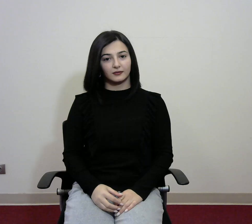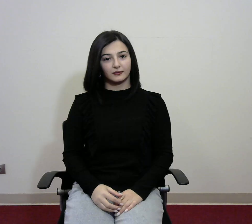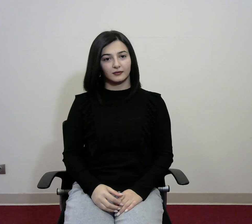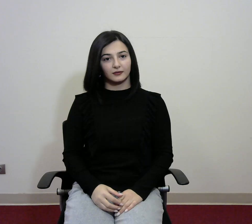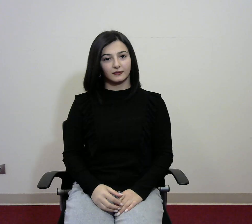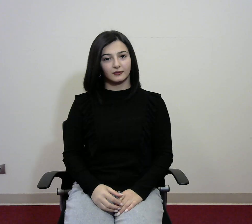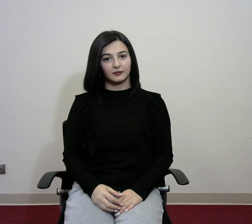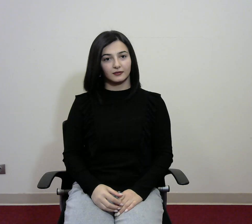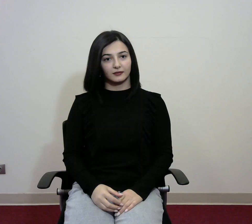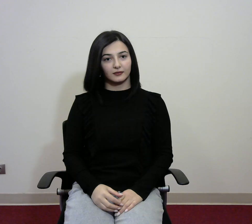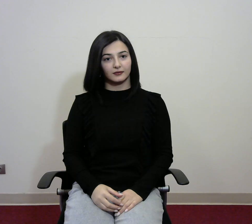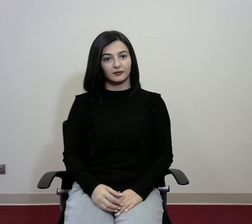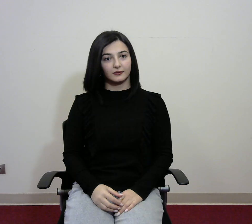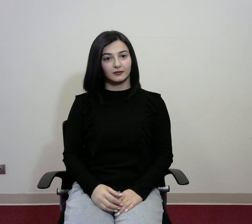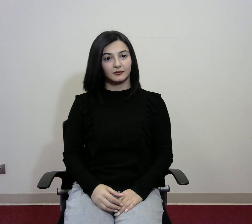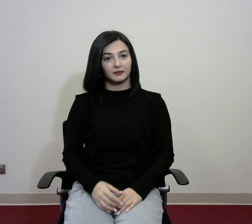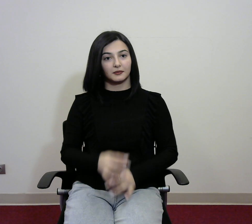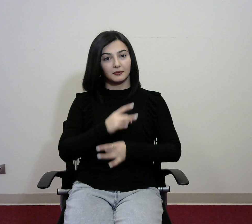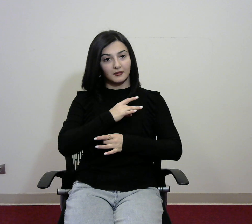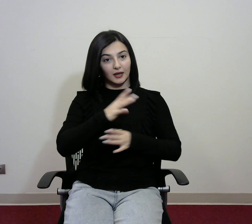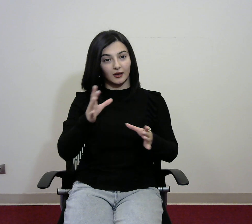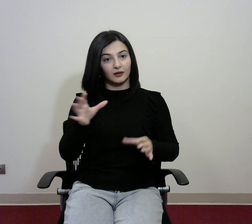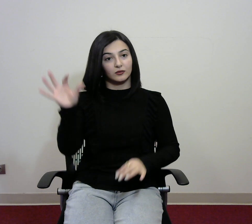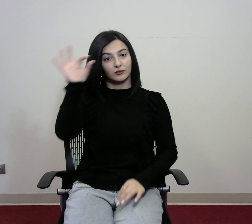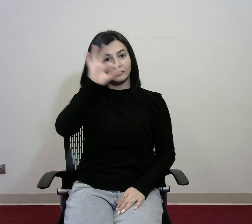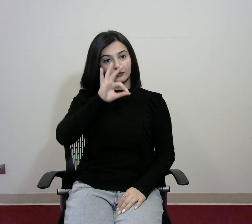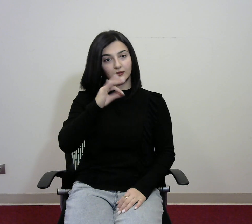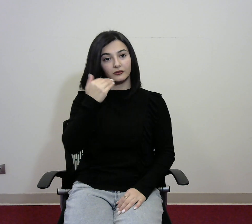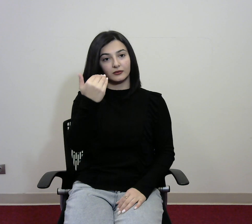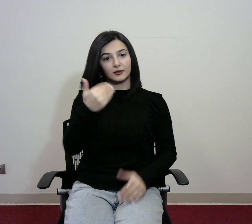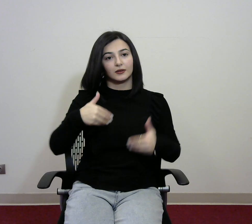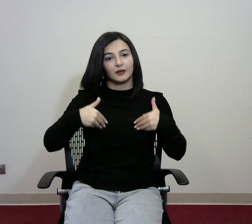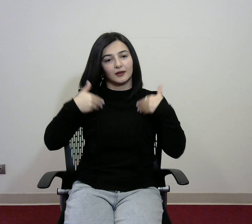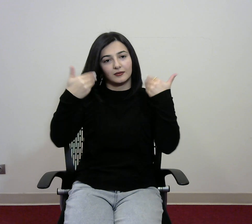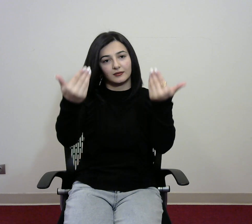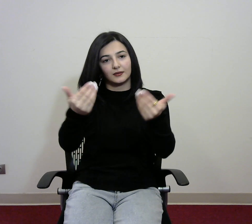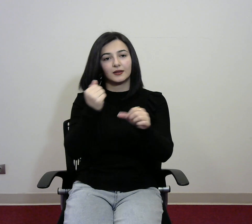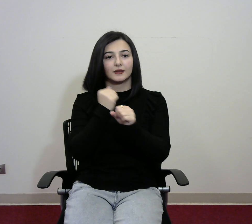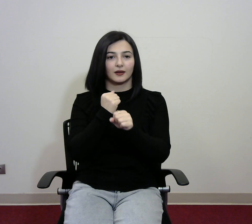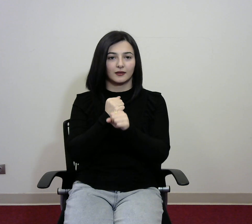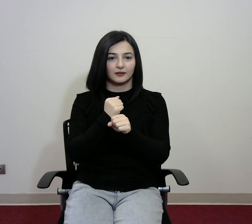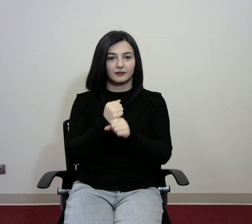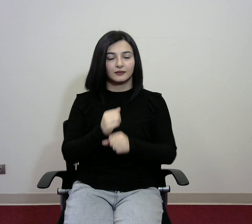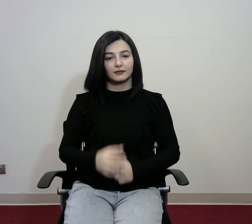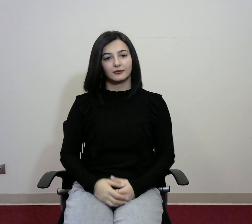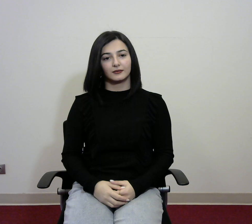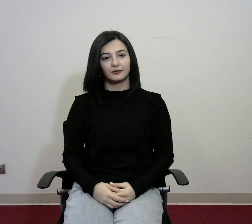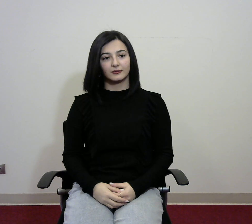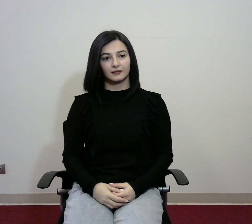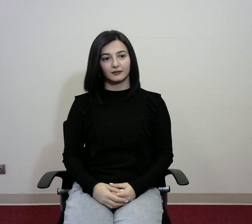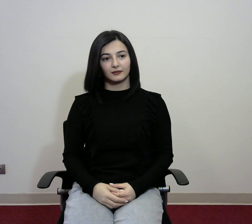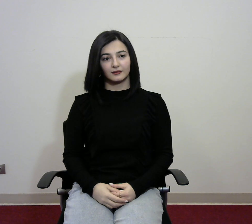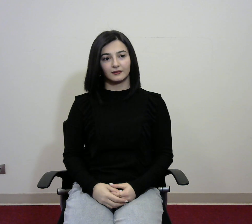Bayram münasibətilə sizi təbrik edirəm